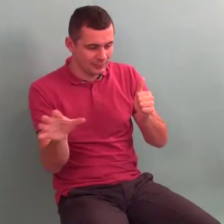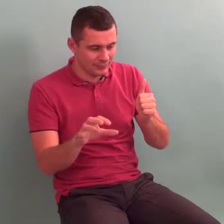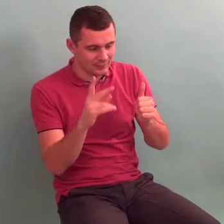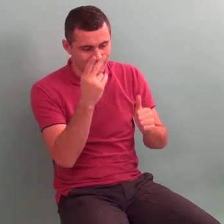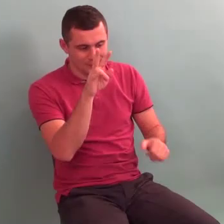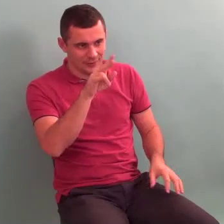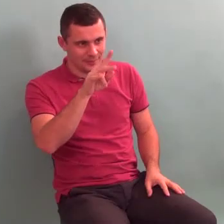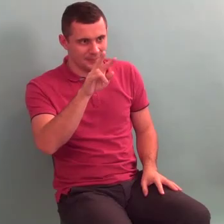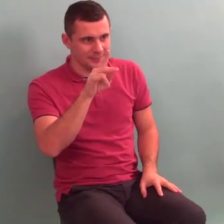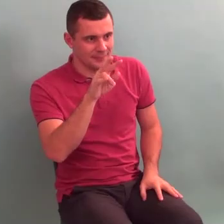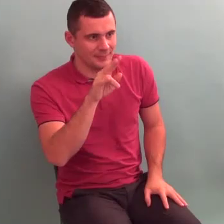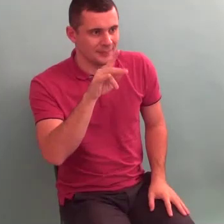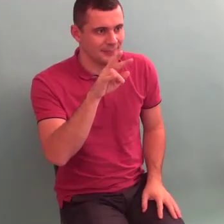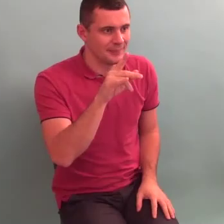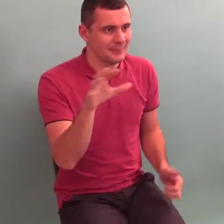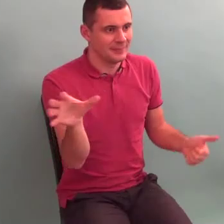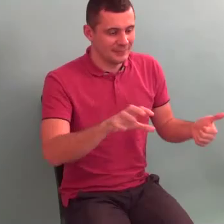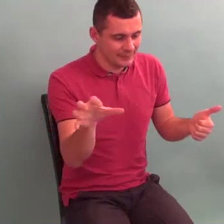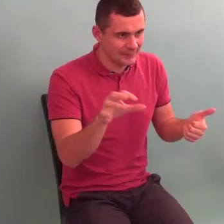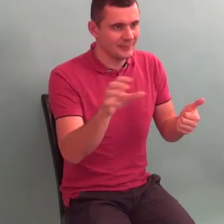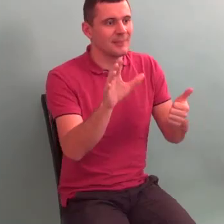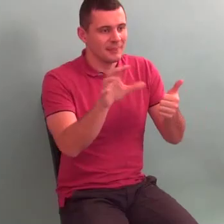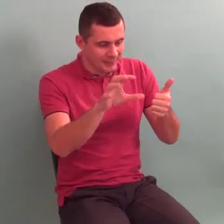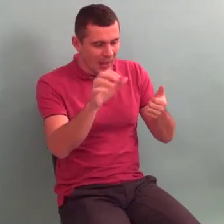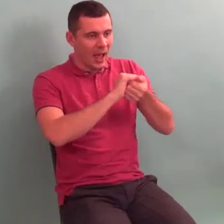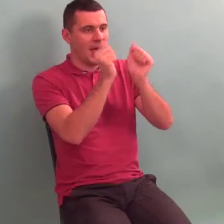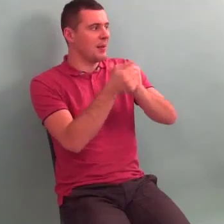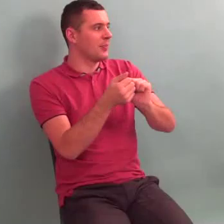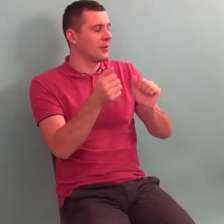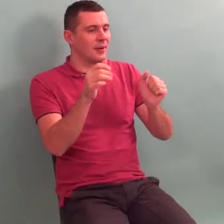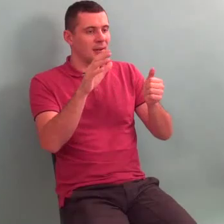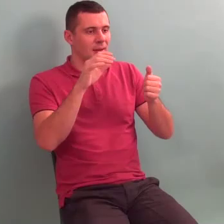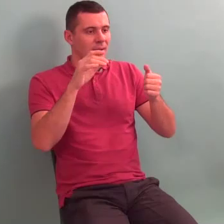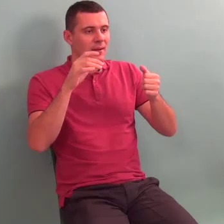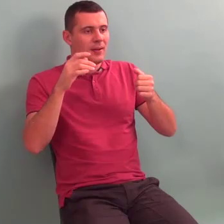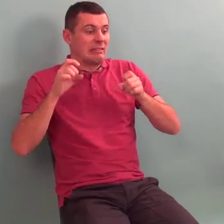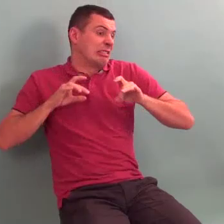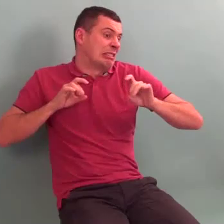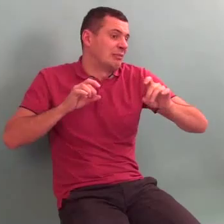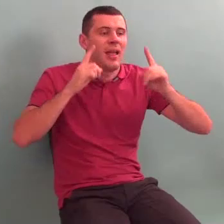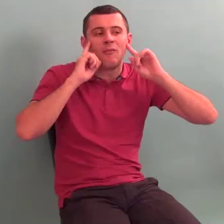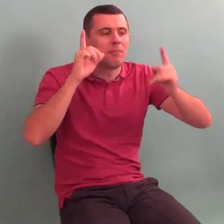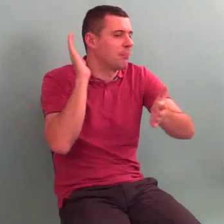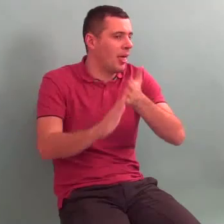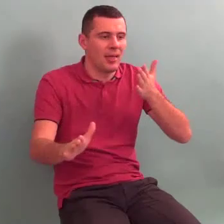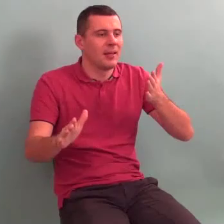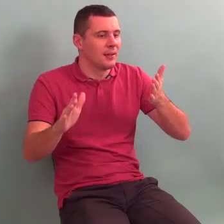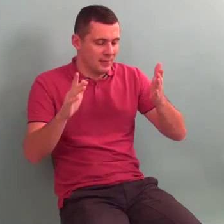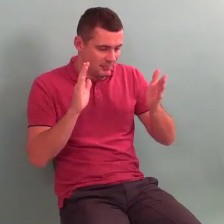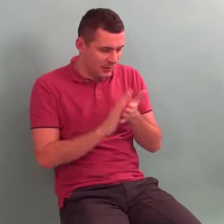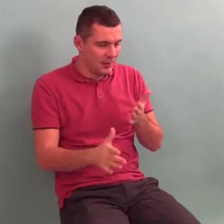Jedno z dwóch - albo ukradł, albo biegnie nie zwracając na nic uwagi.